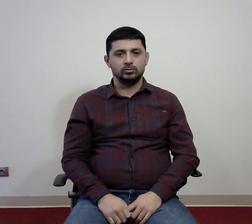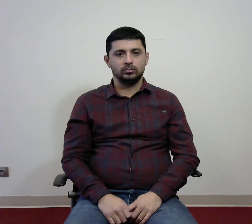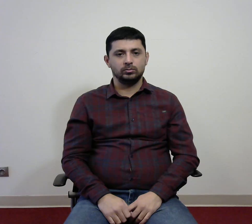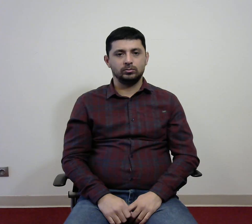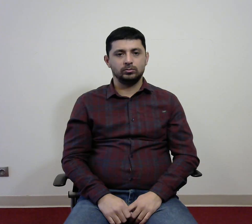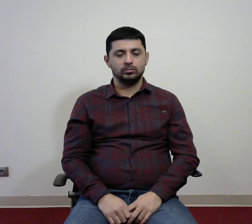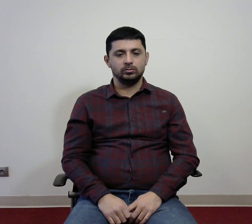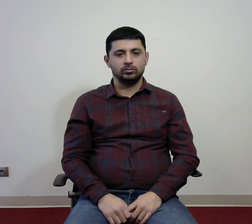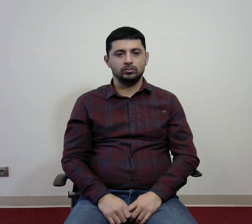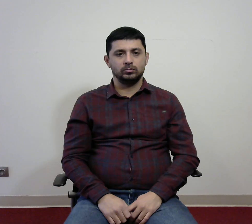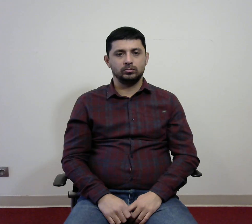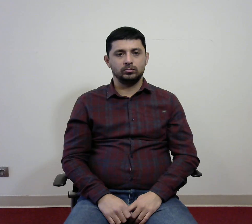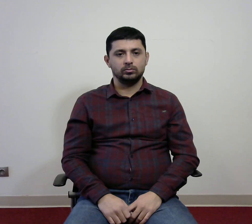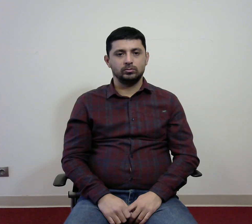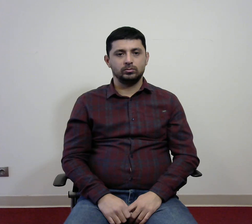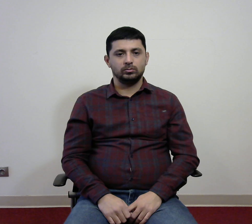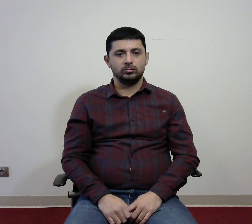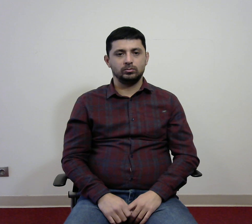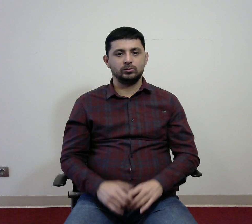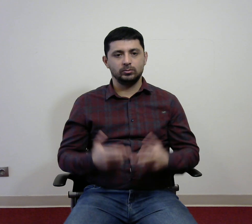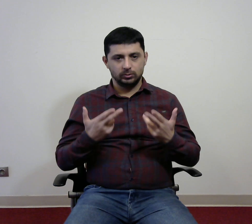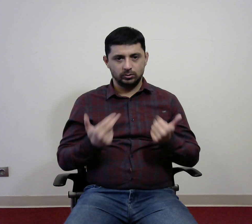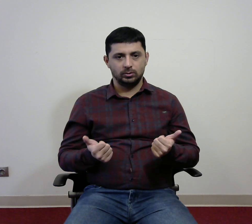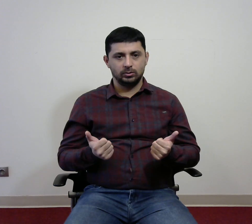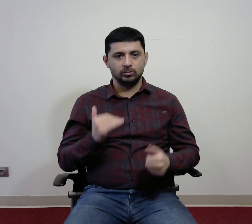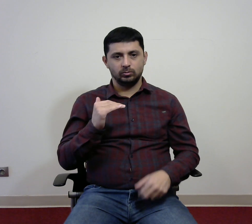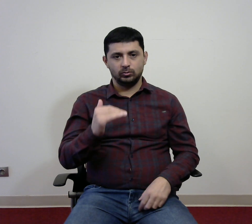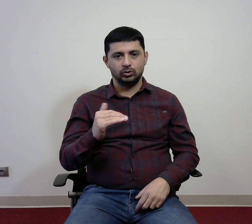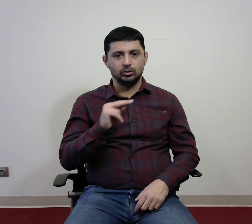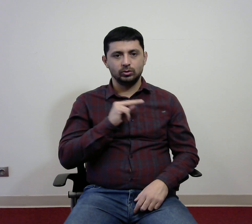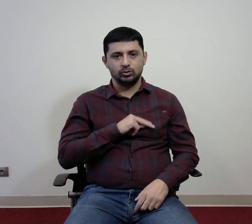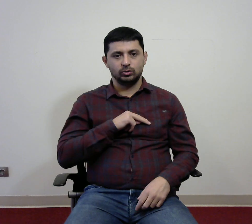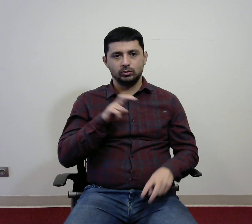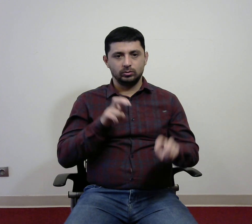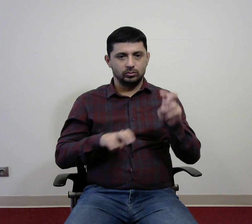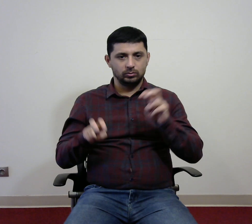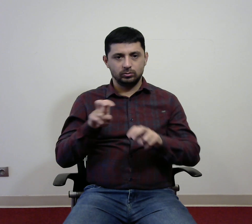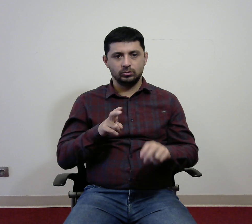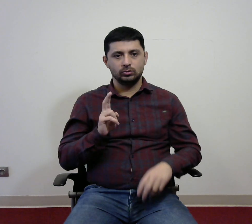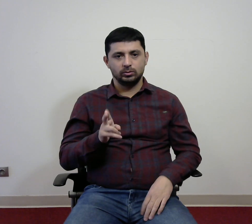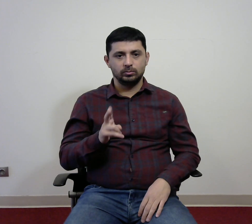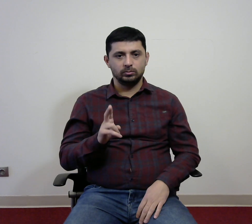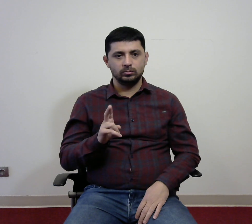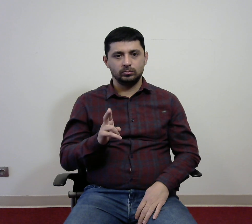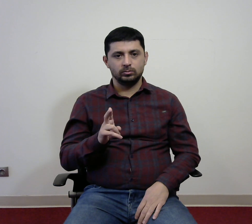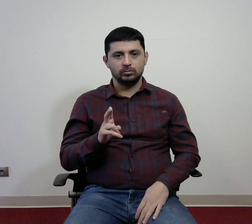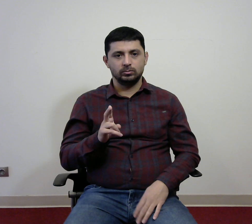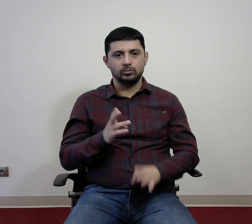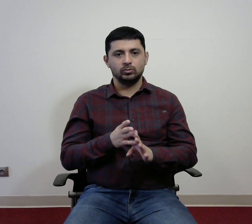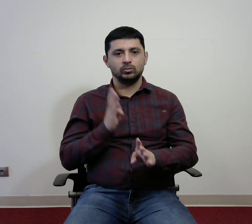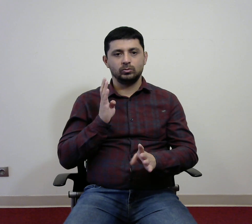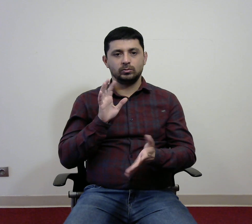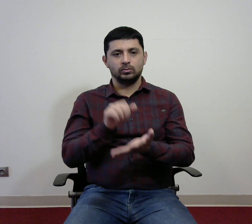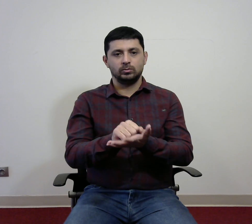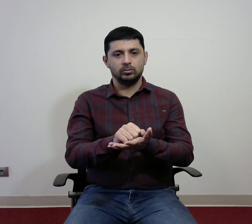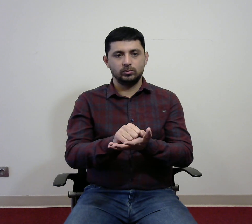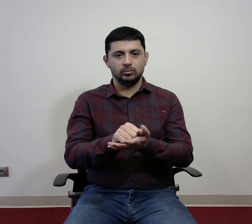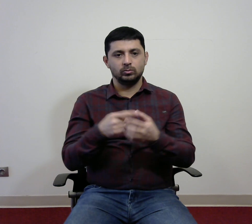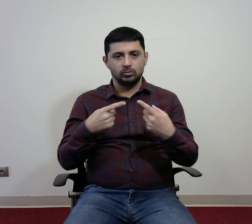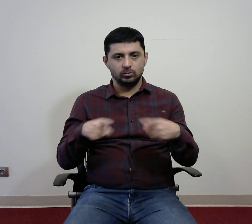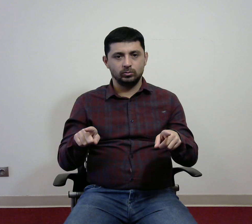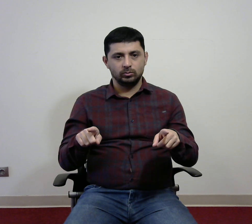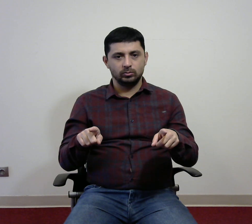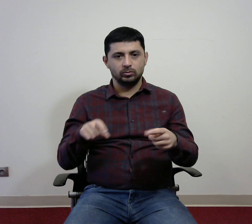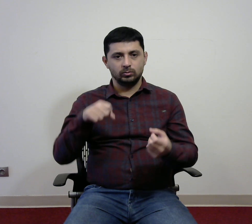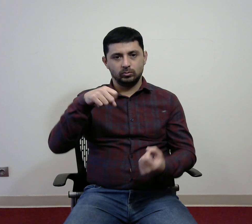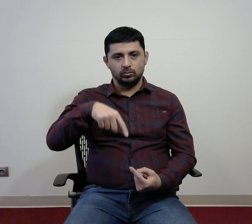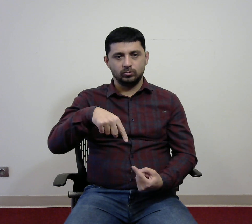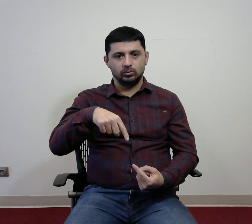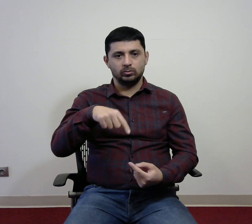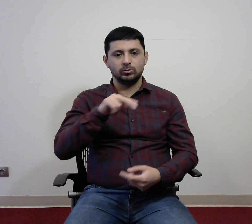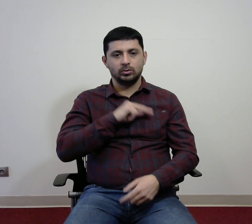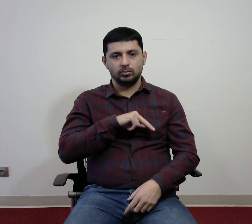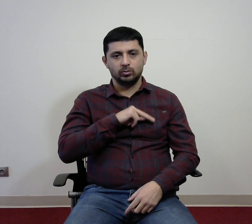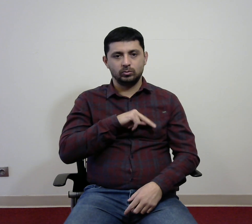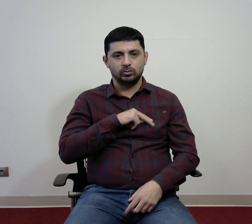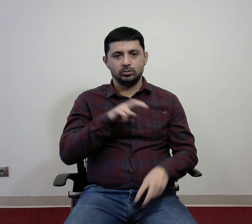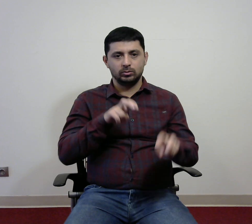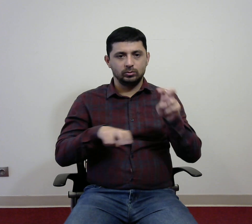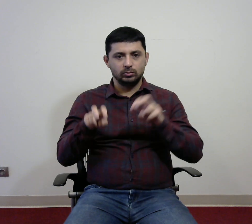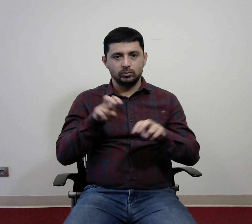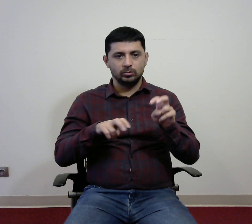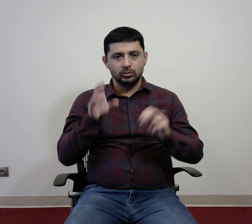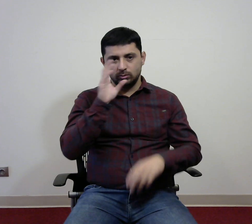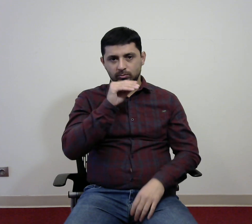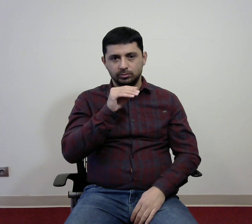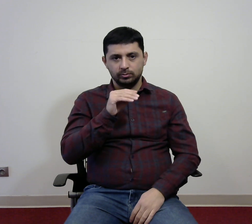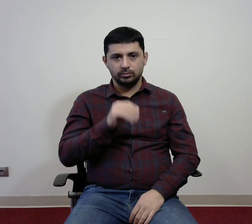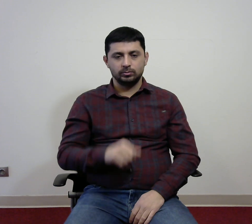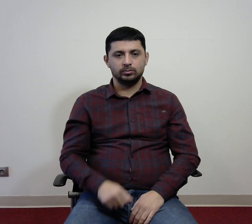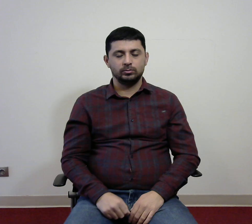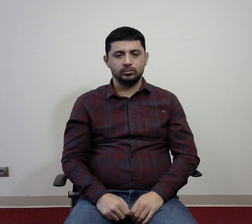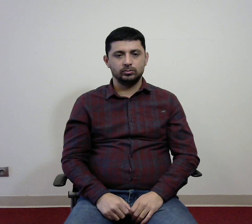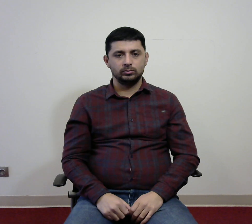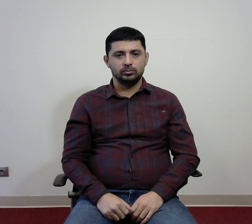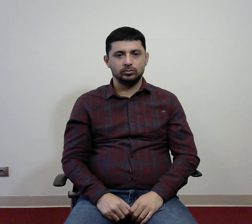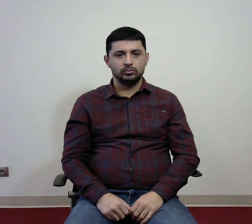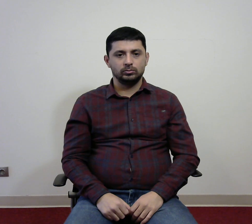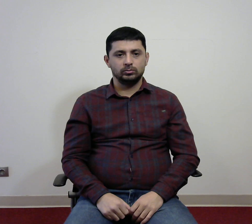Bəli, siz İş axtaran şəxs kimi növbə tutub başqa uyğun işlər axtara bilərsiniz